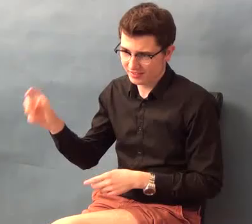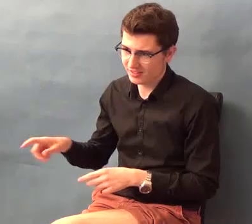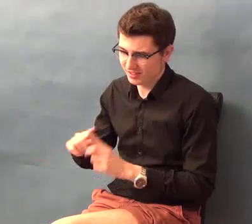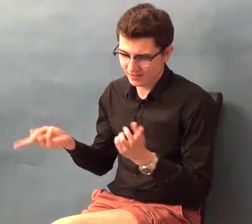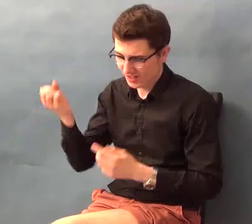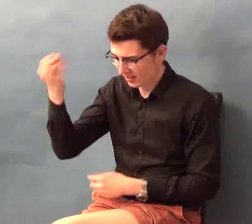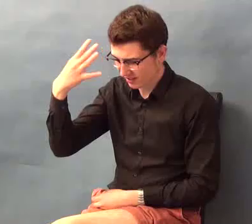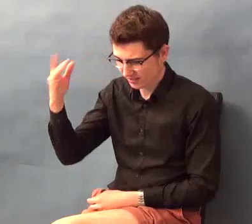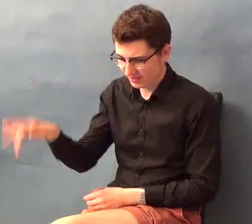Koniom nie wolno brać prysznica.